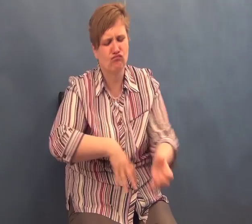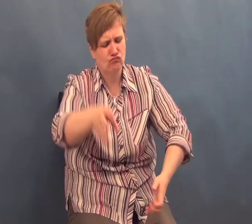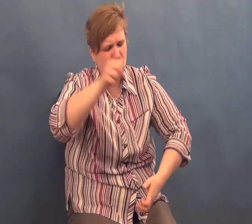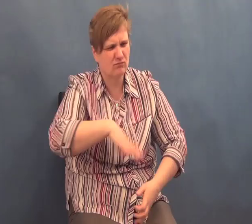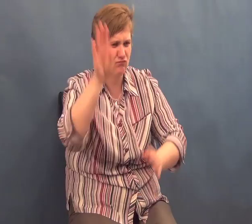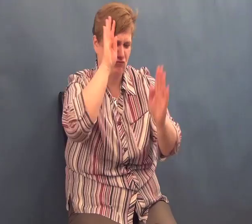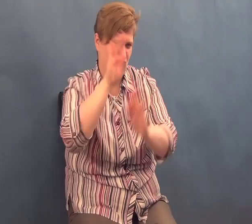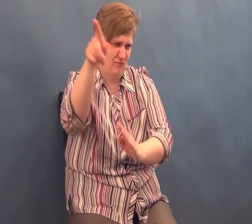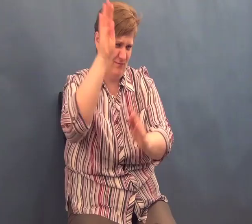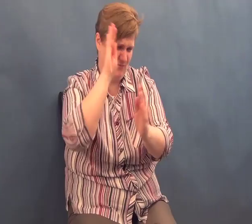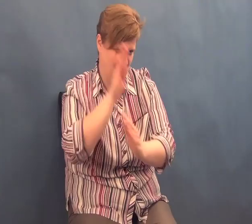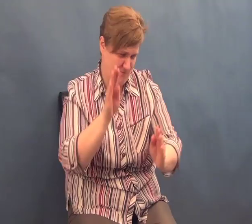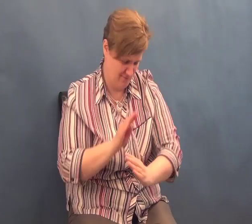I nie jest niczego świadomy, zbiera gruszki.